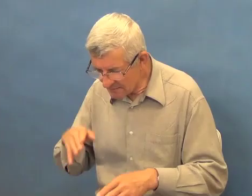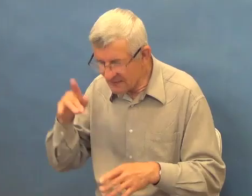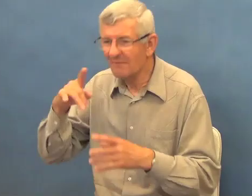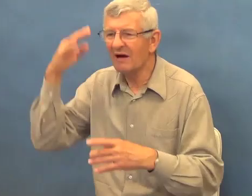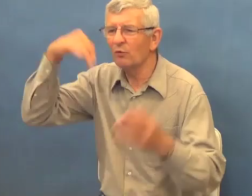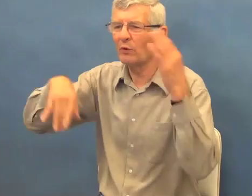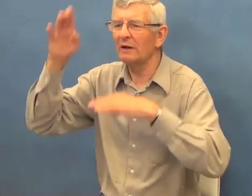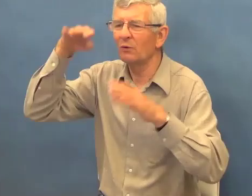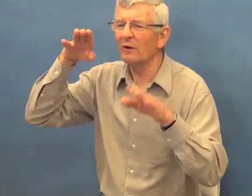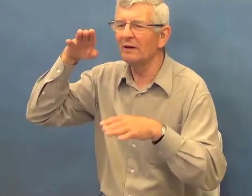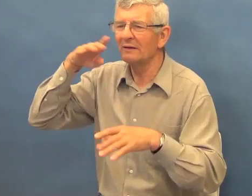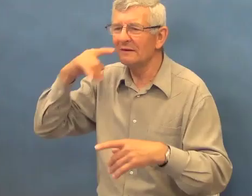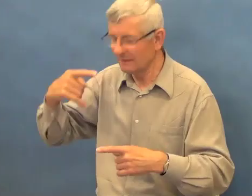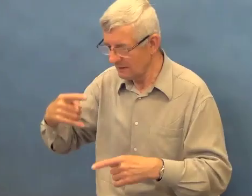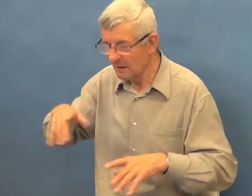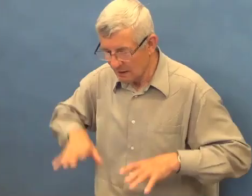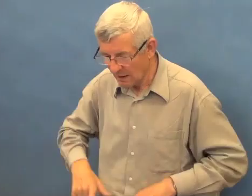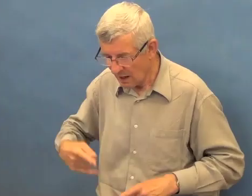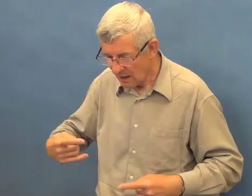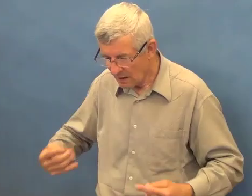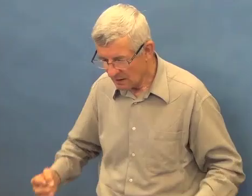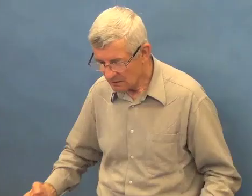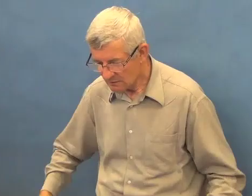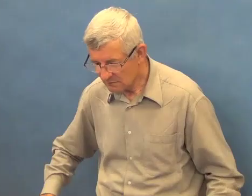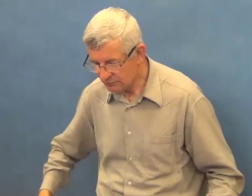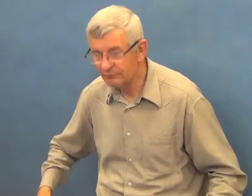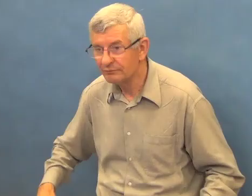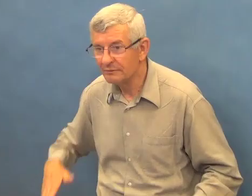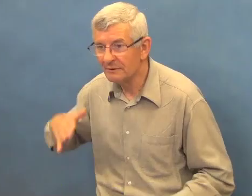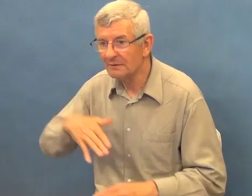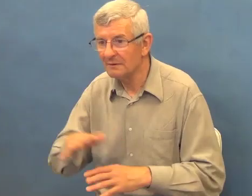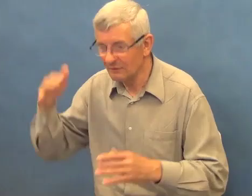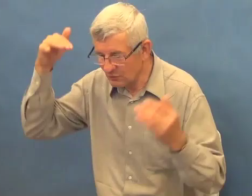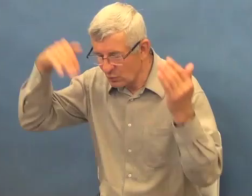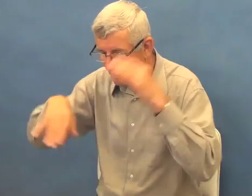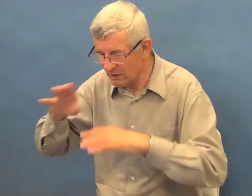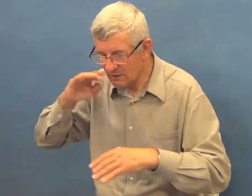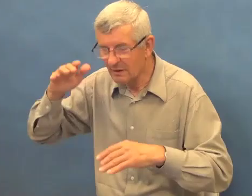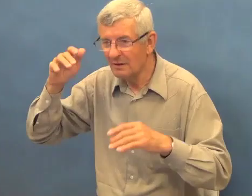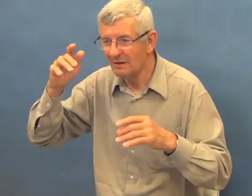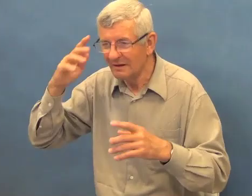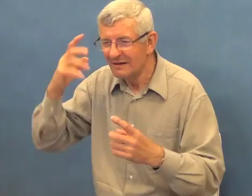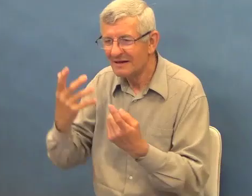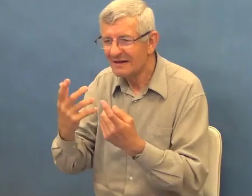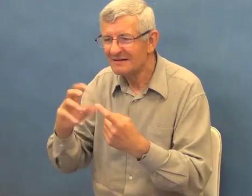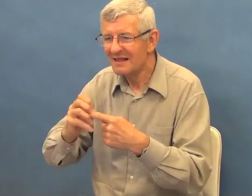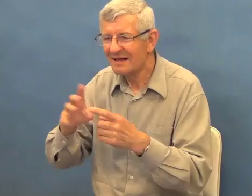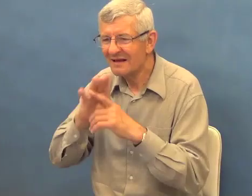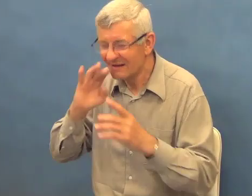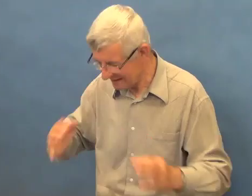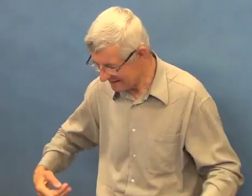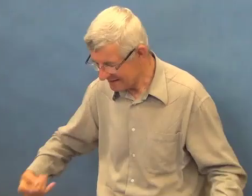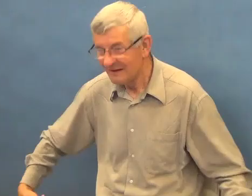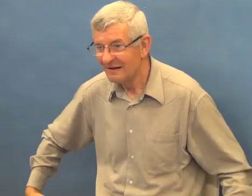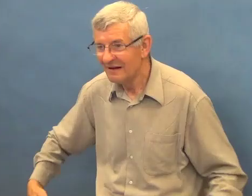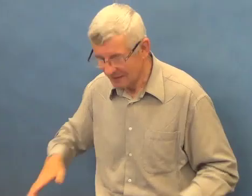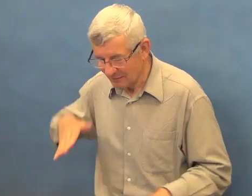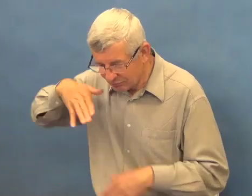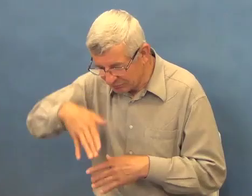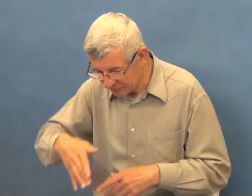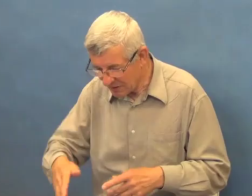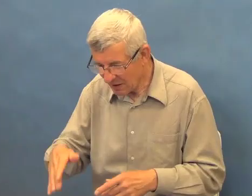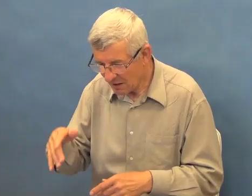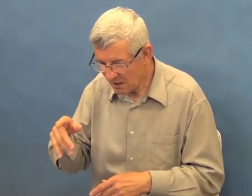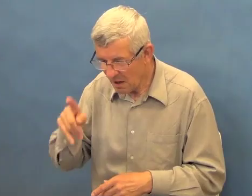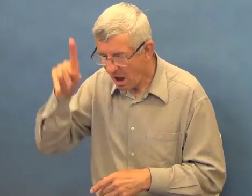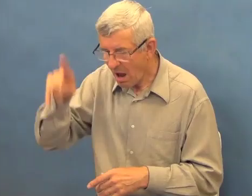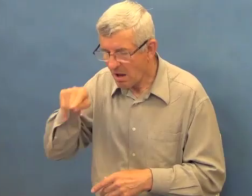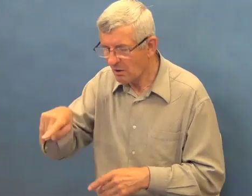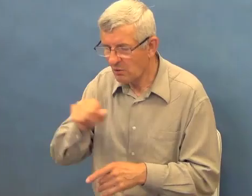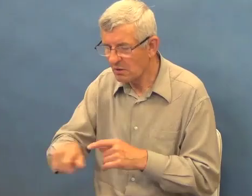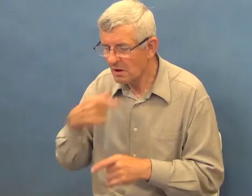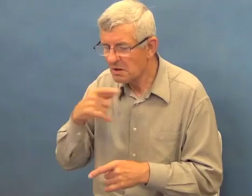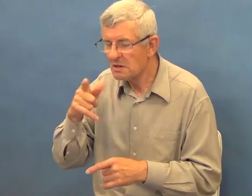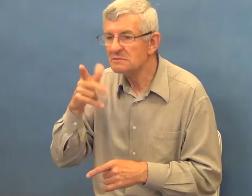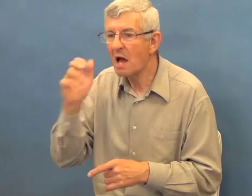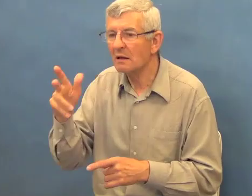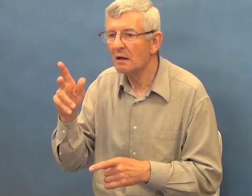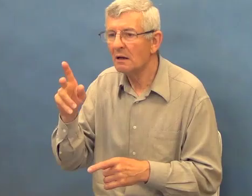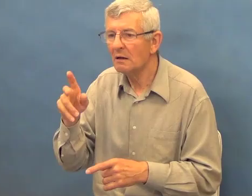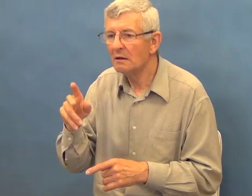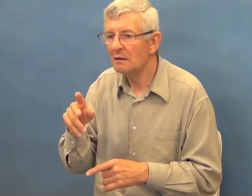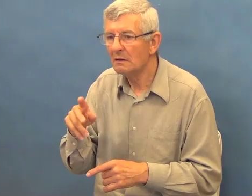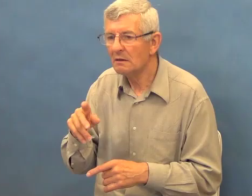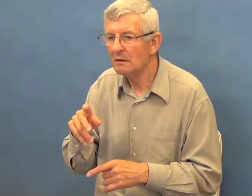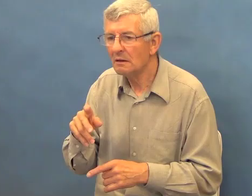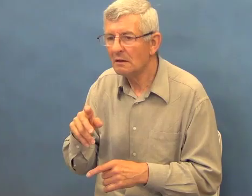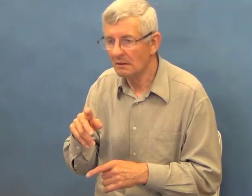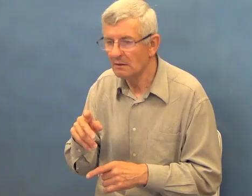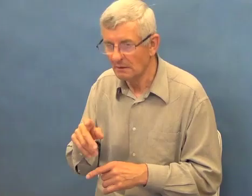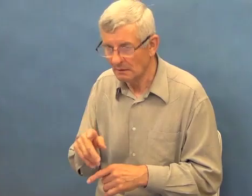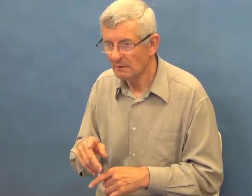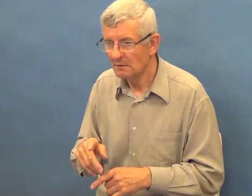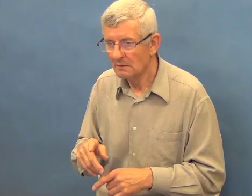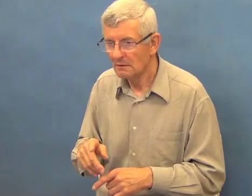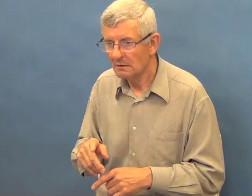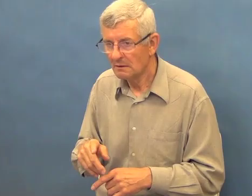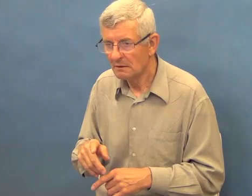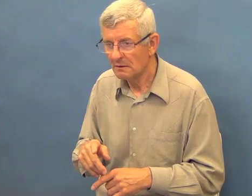Wiesz, w górach to jest, podobne do sanek, tylko że na kołach, zjeżdża z gór, taki jest znak, trójkąt z wykrzyknikiem, kojarzysz?